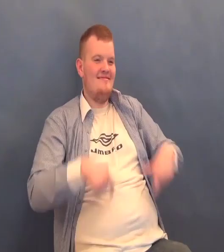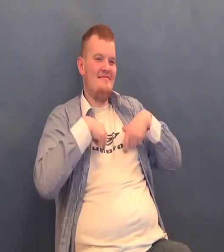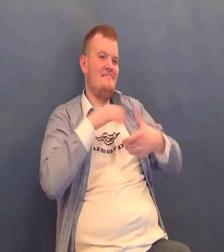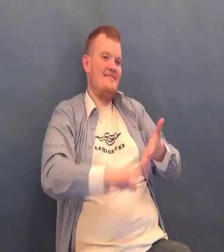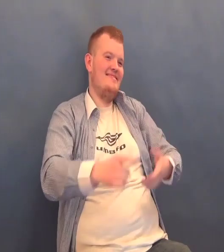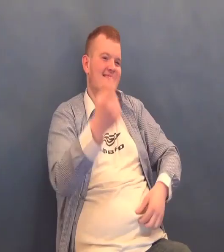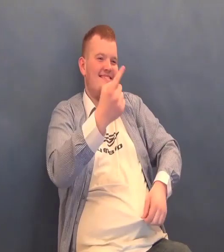Na golasa, bo jest zakaz.